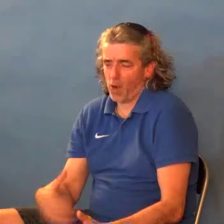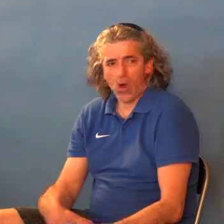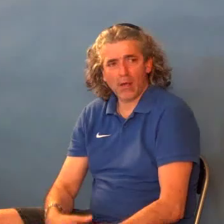Hulajnoga.